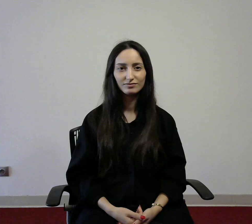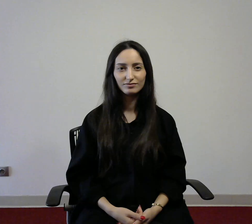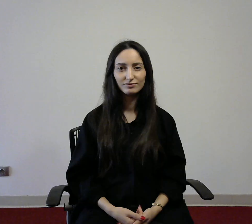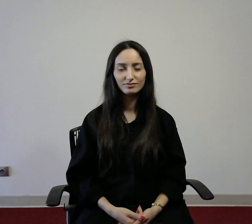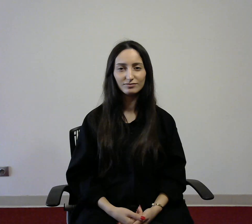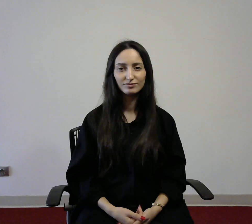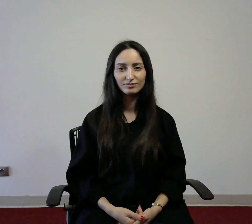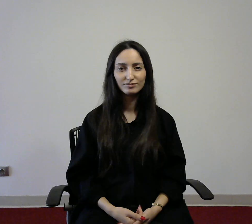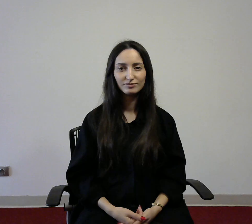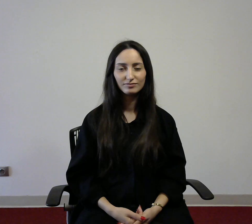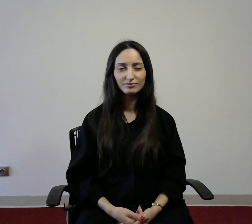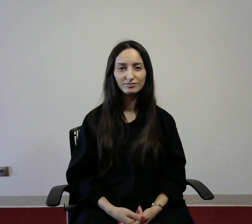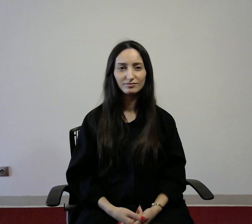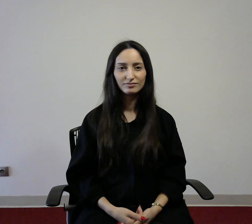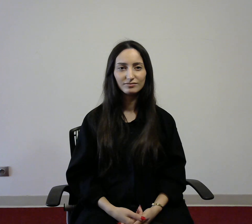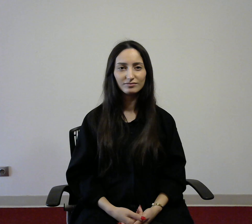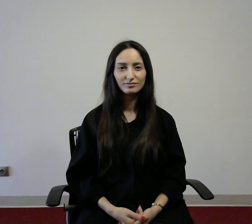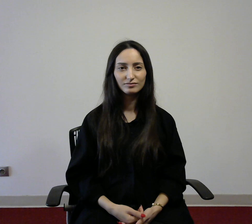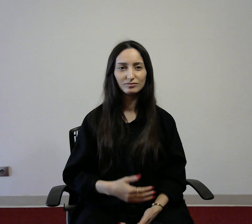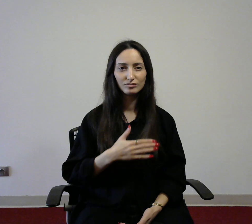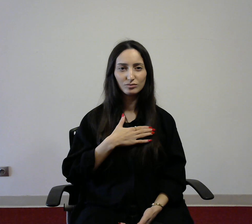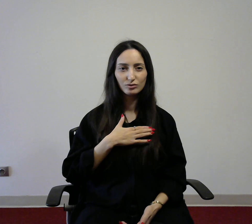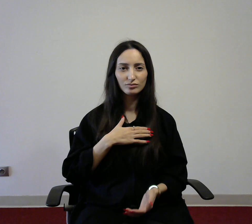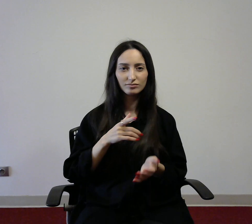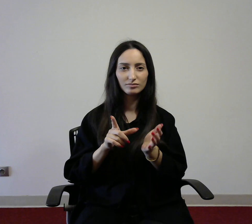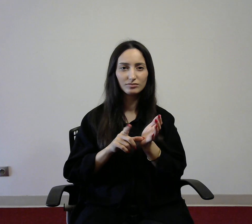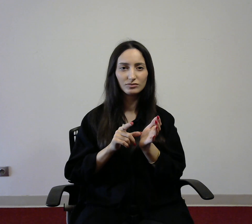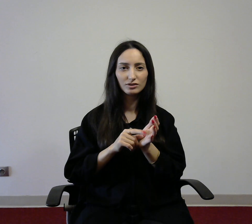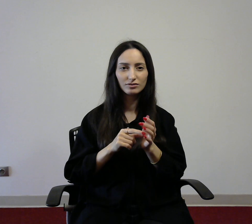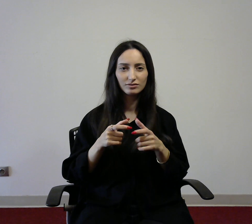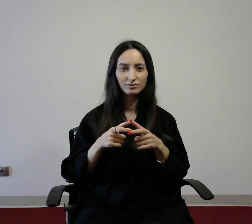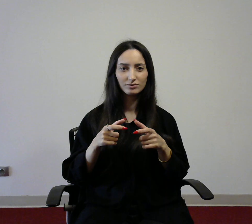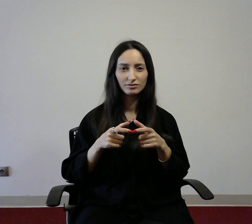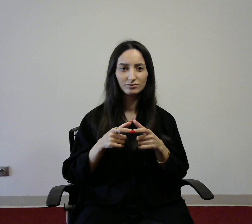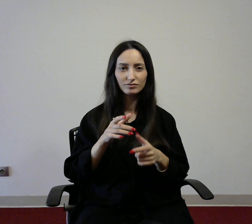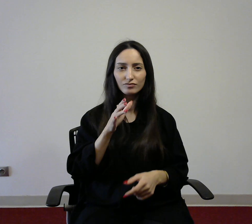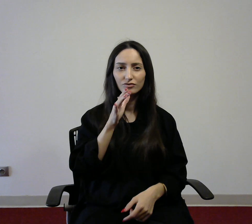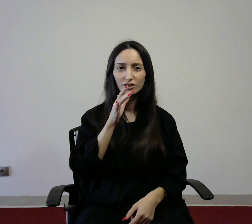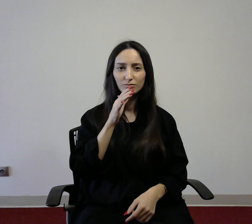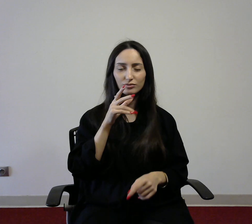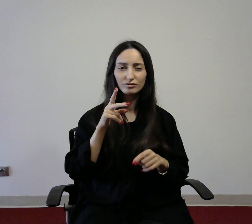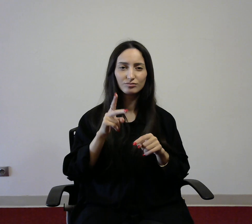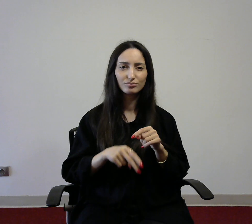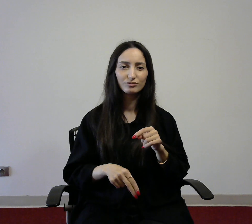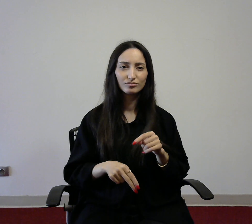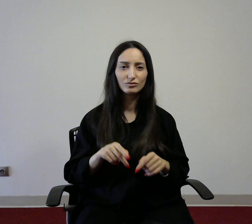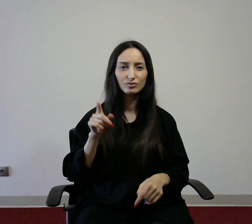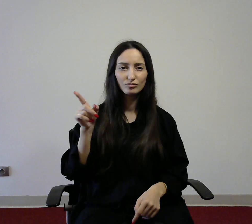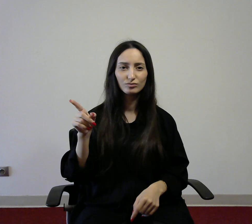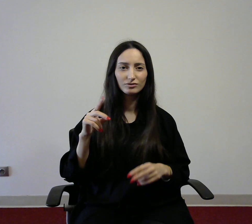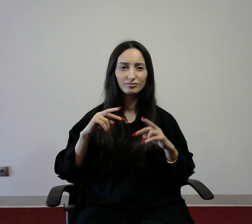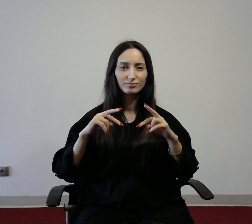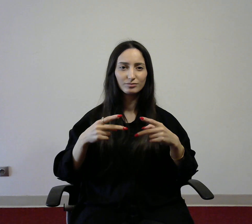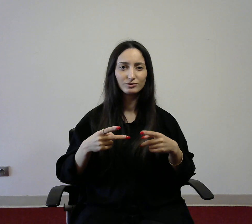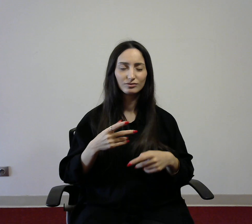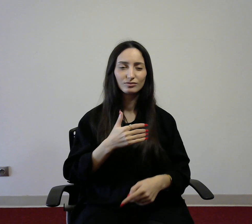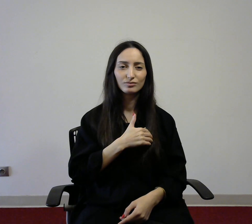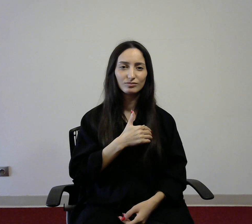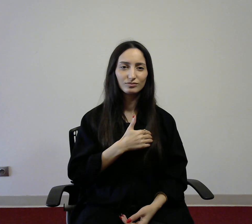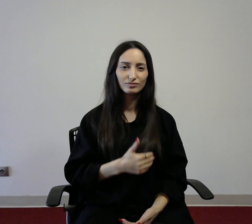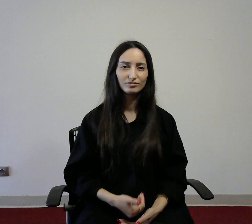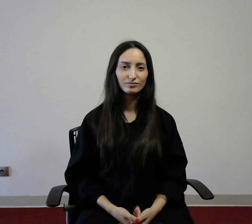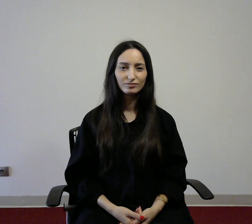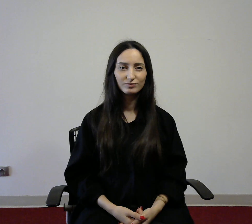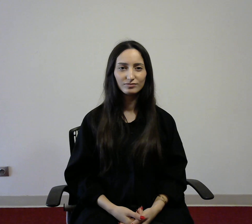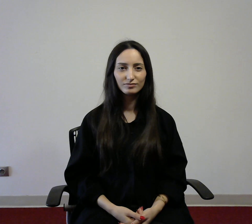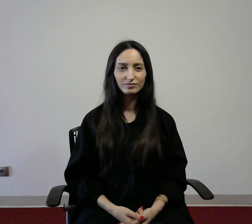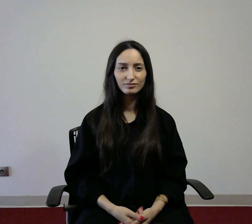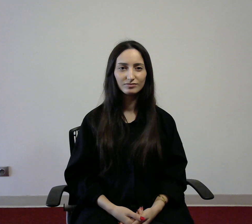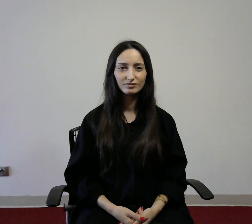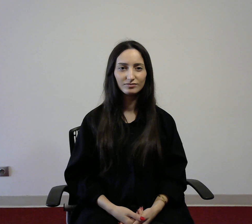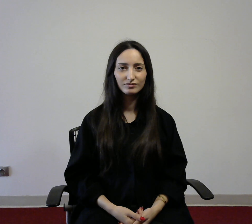Mənim pensiya kartımın müddəti bitib, onu dəyişmək istəyirəm